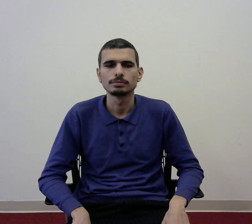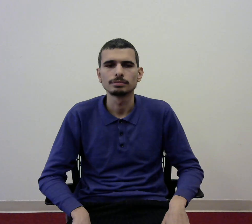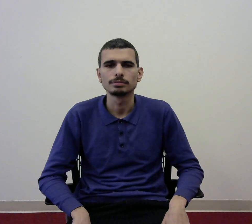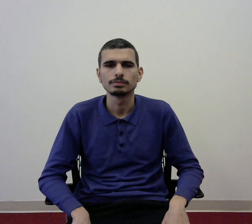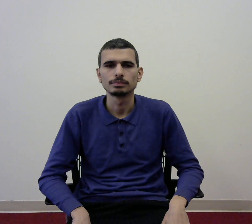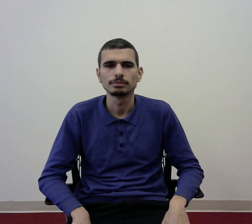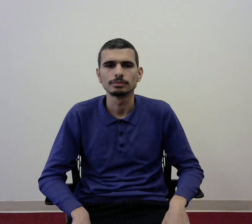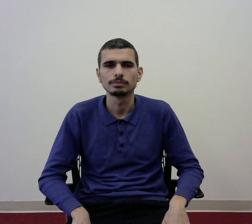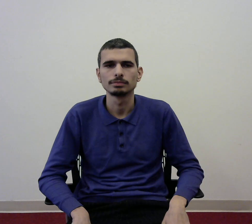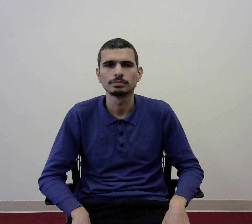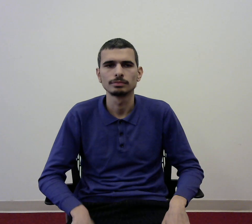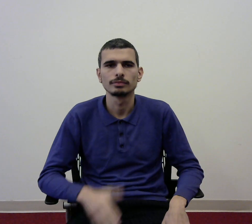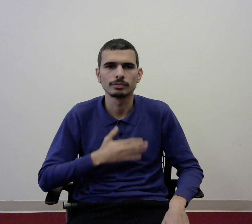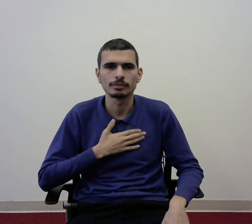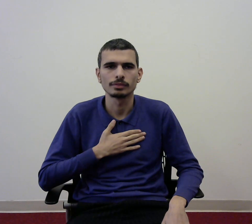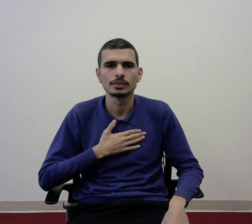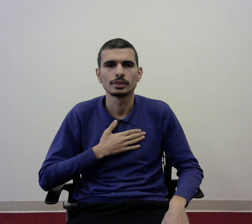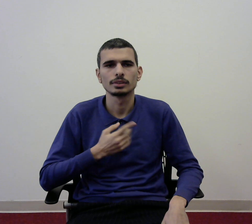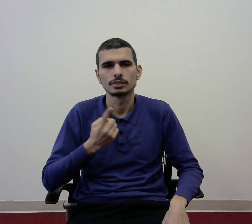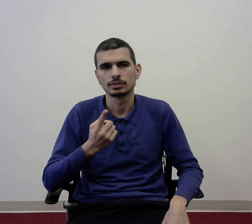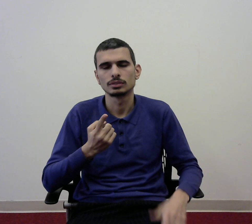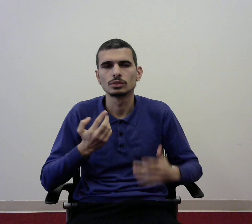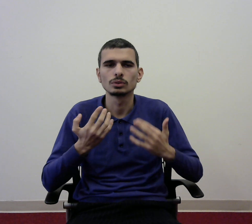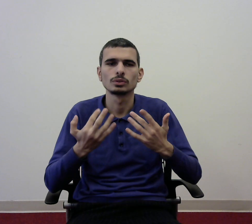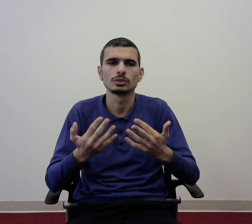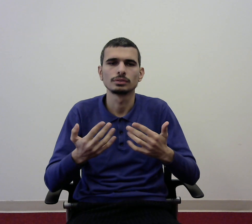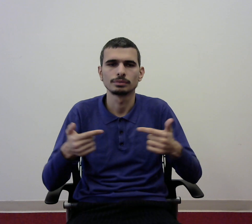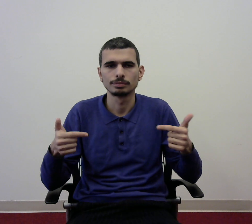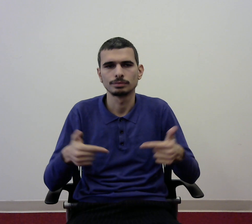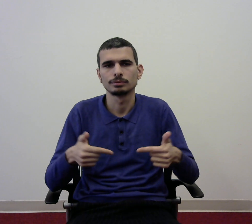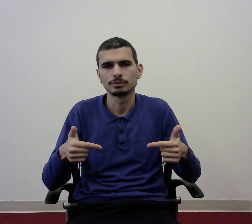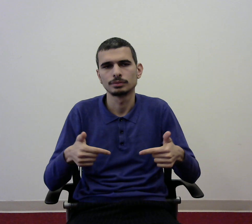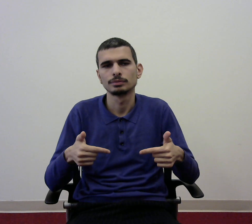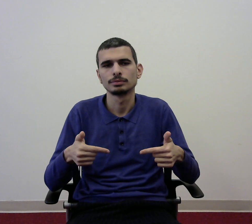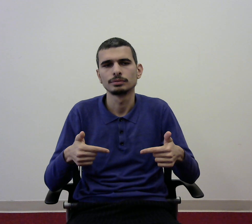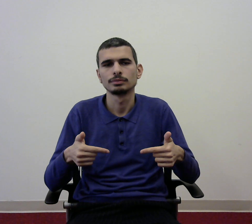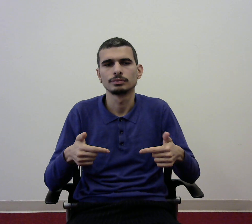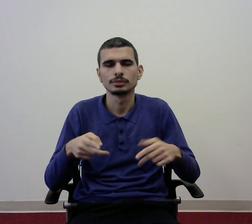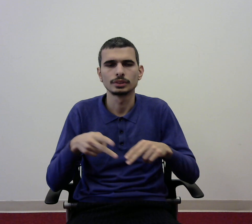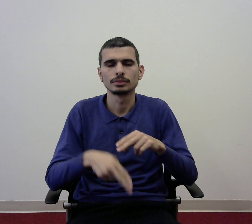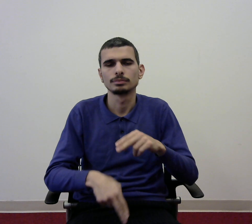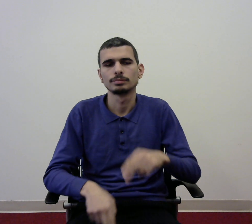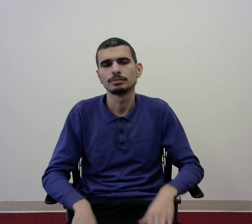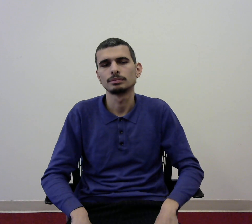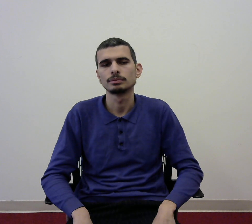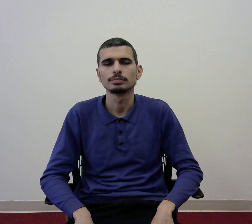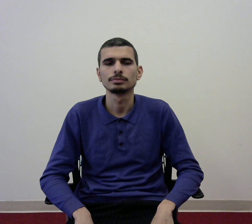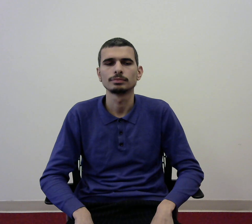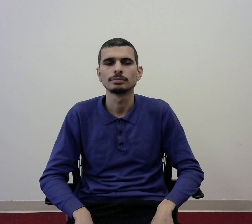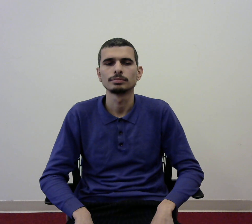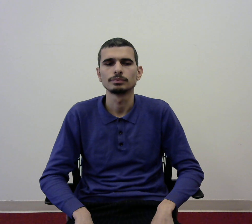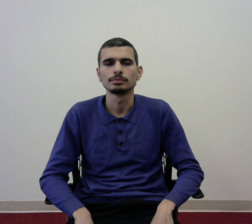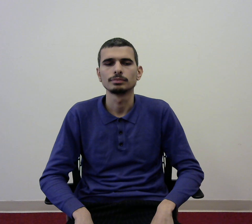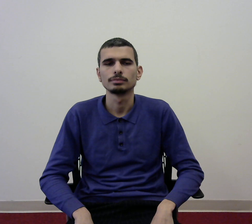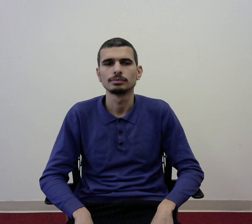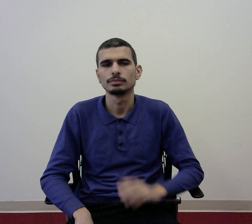Mən bir neçə imtahandan kəsildim